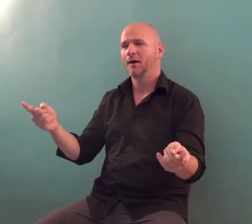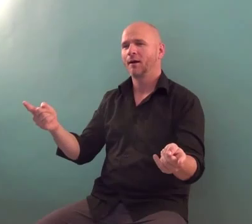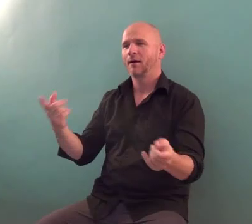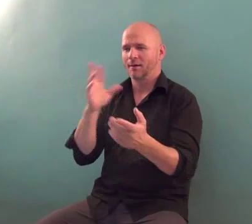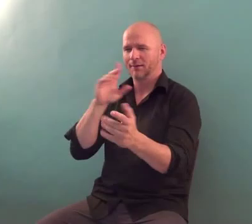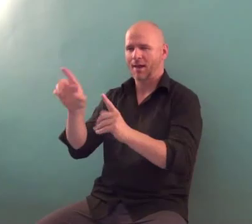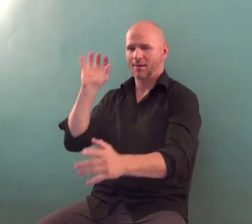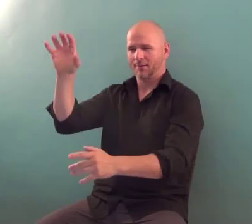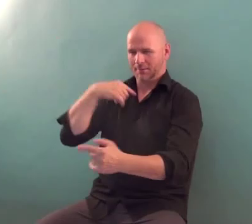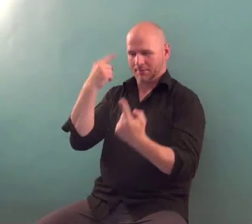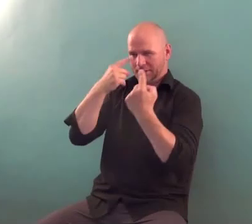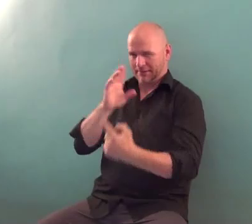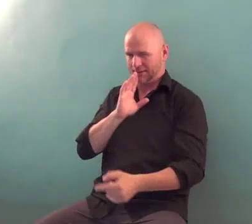To jest taki znak, tak myślę, chyba.